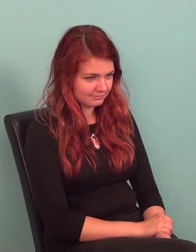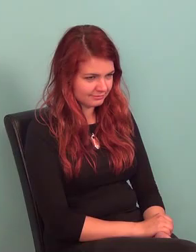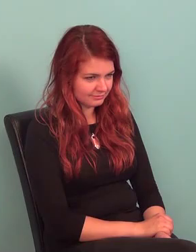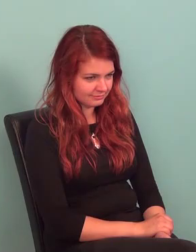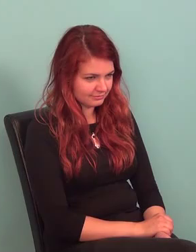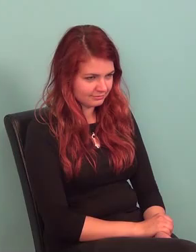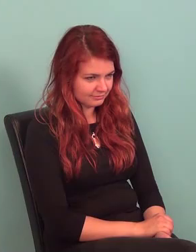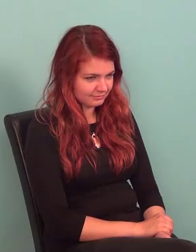Nie ma już żadnego jabłka